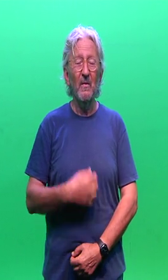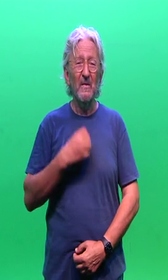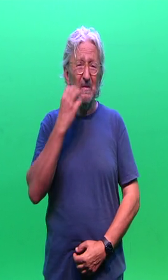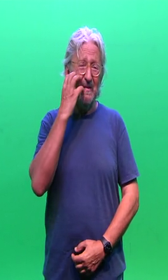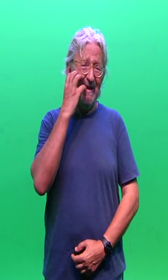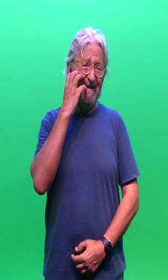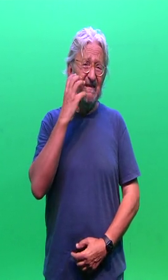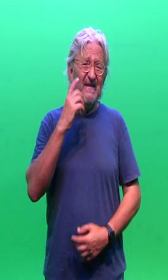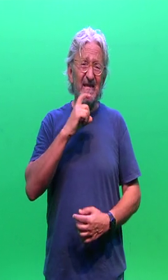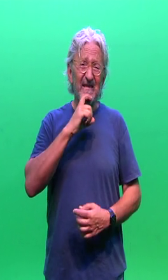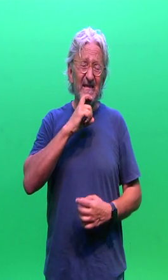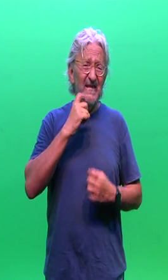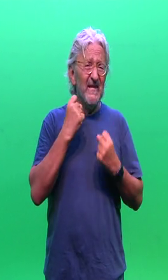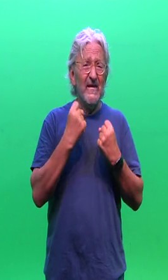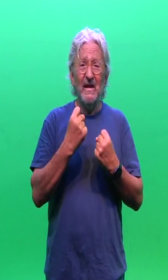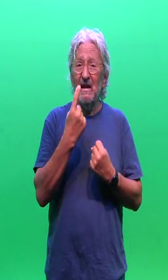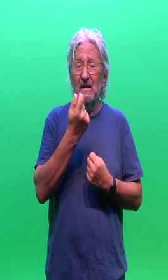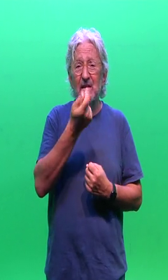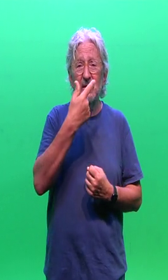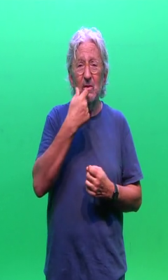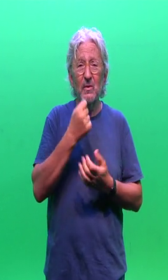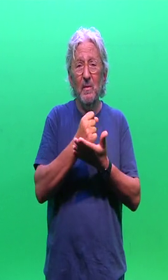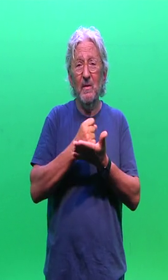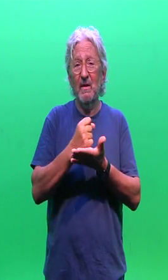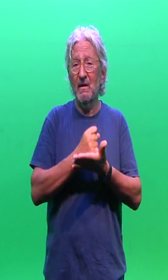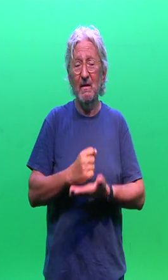Se m'ha inflat la boca i em fa mal, necessito alguna pastilla, un medicament.